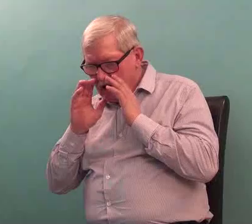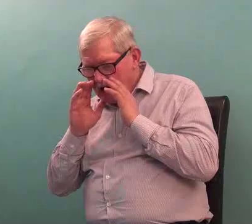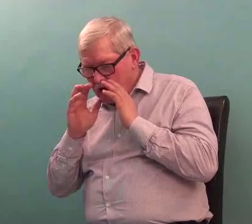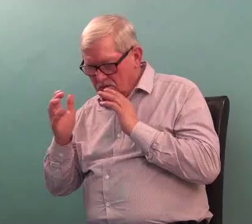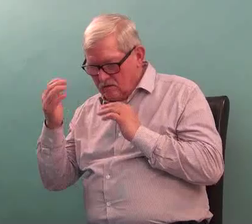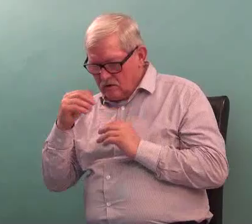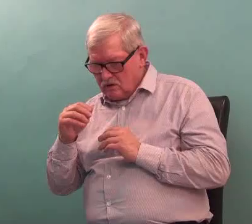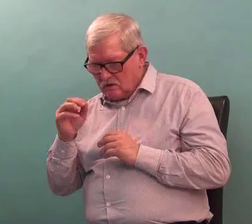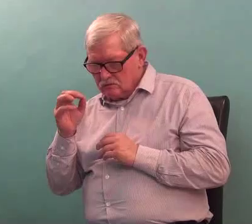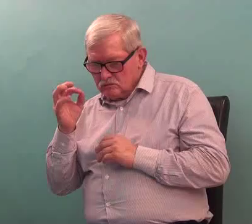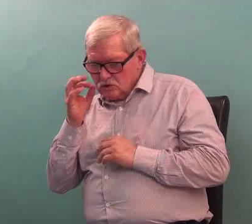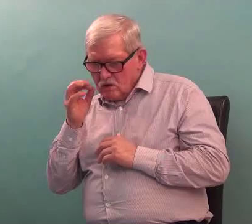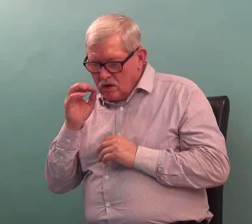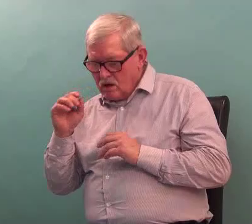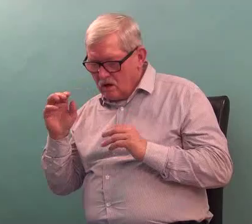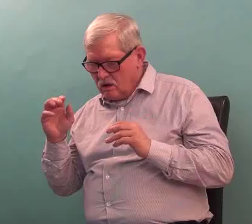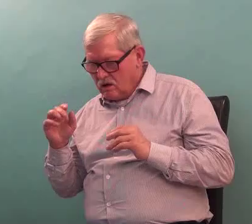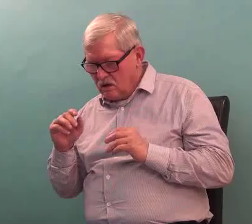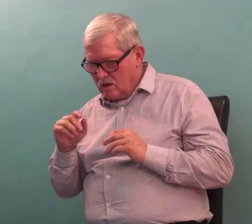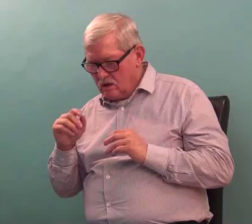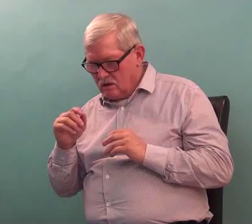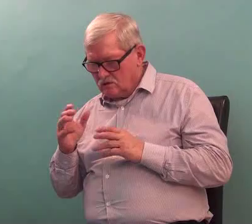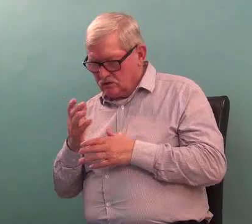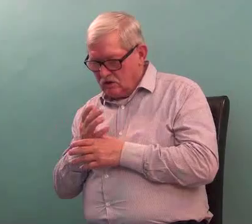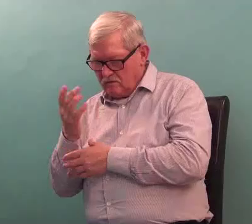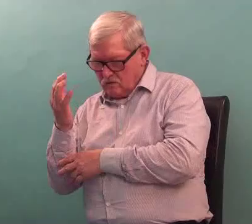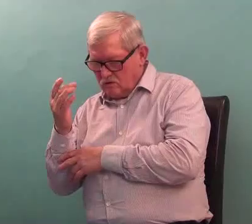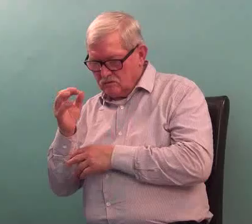Na drzewie są pszczoły.